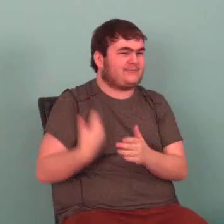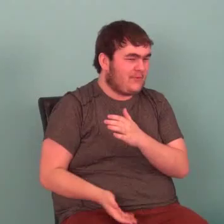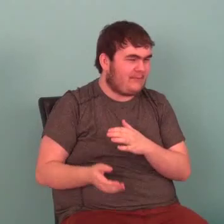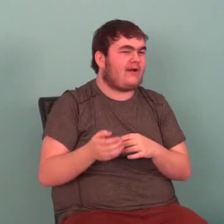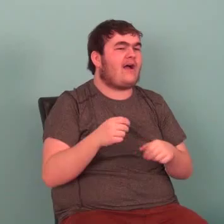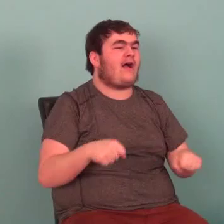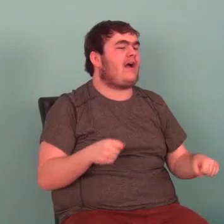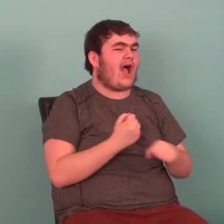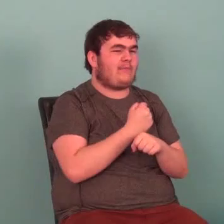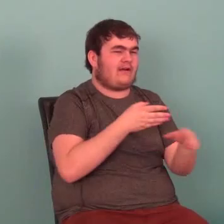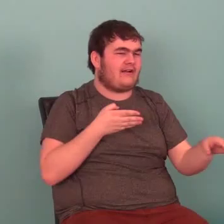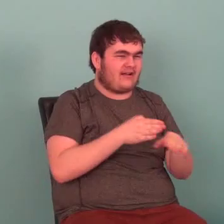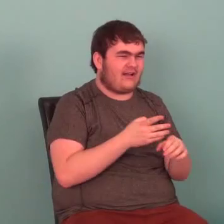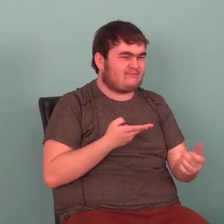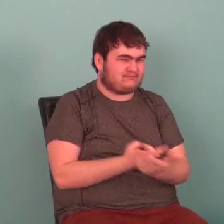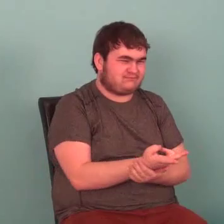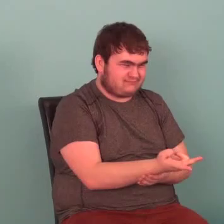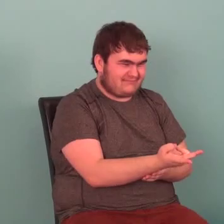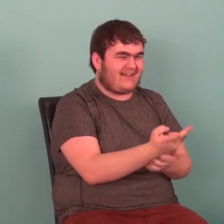Chłopiec najeżdża na kamień i wywraca się.